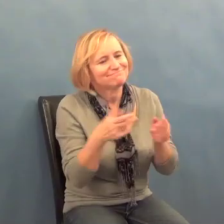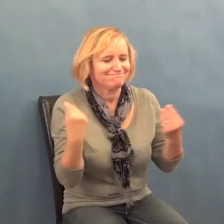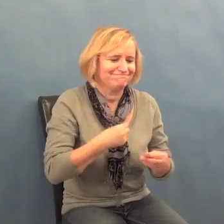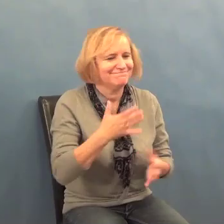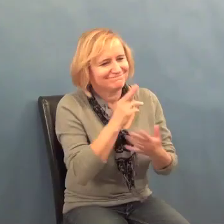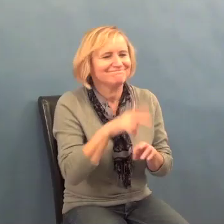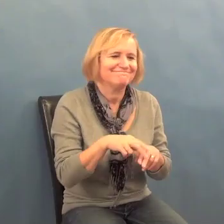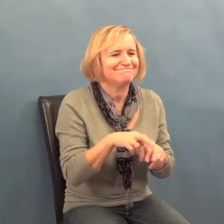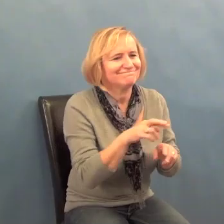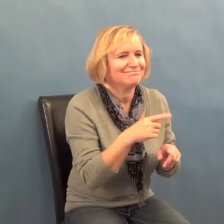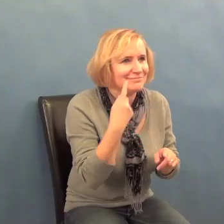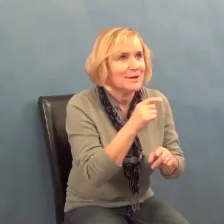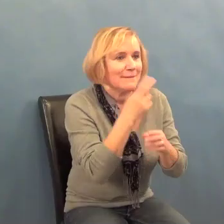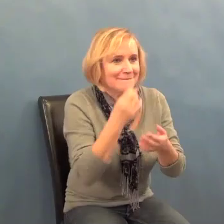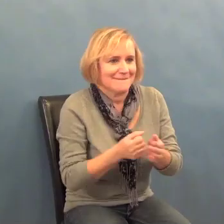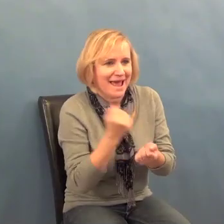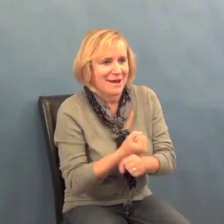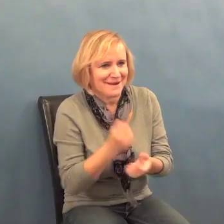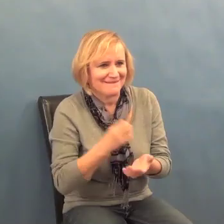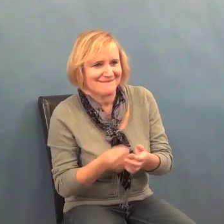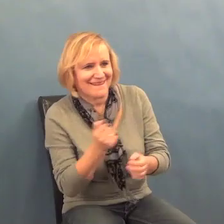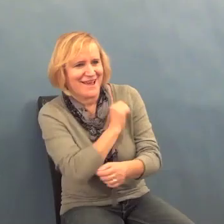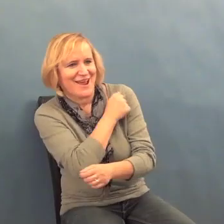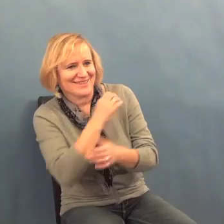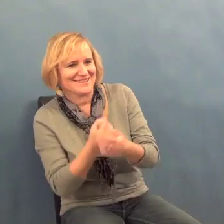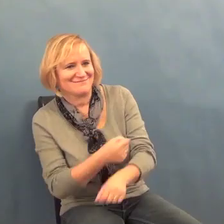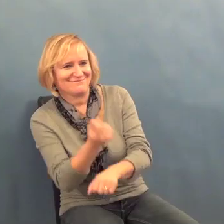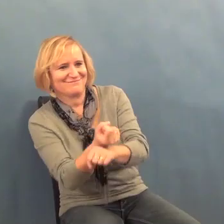Idzie sobie smarkacz i bierze kamień do ręki i rzuca w stronę okna, gdy nikt nie widzi.